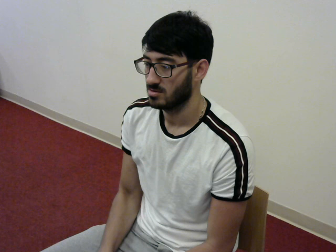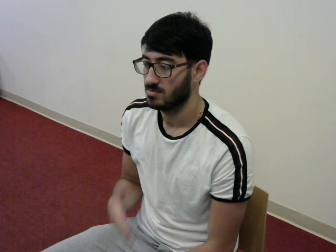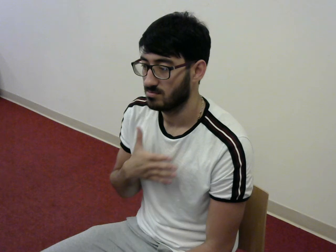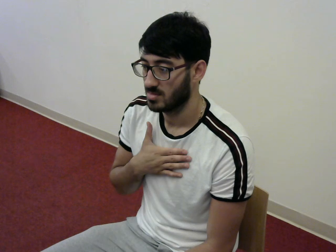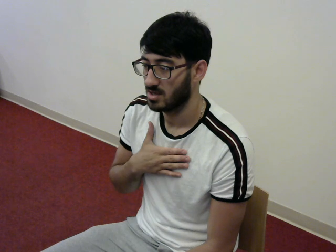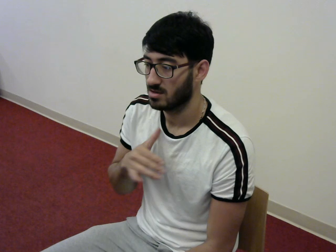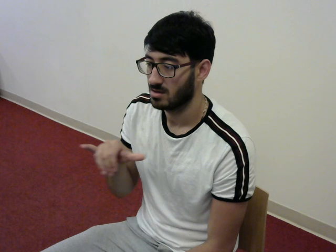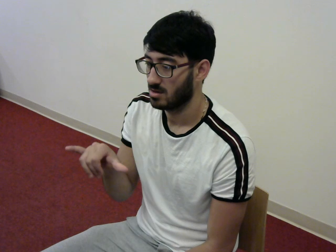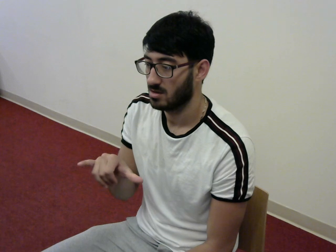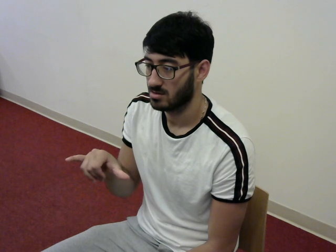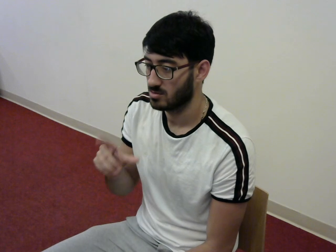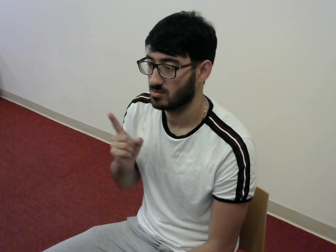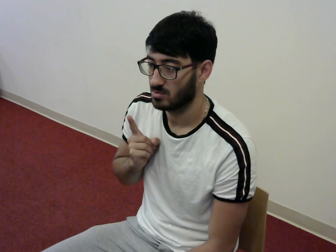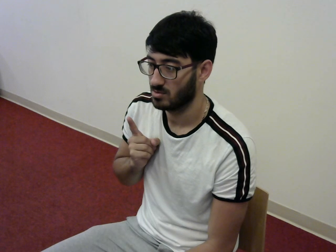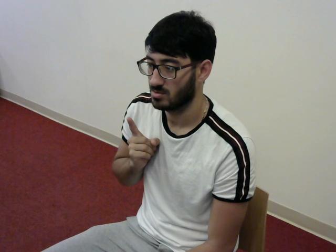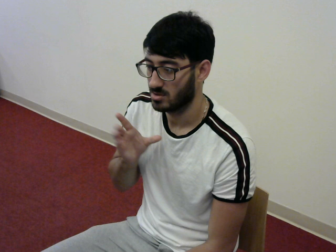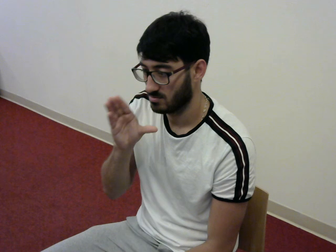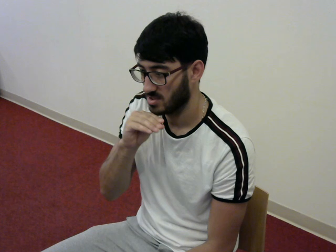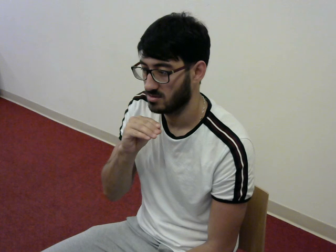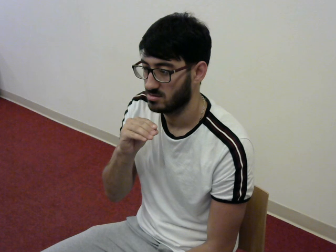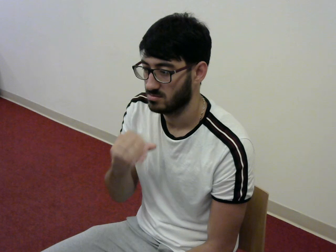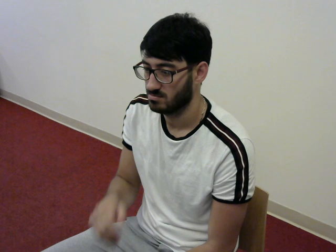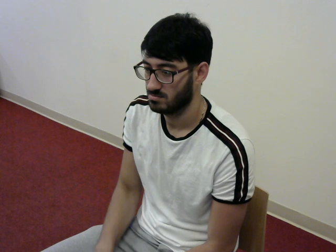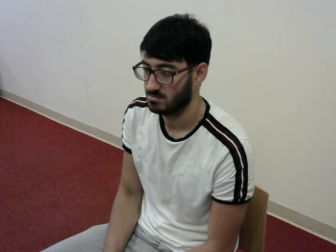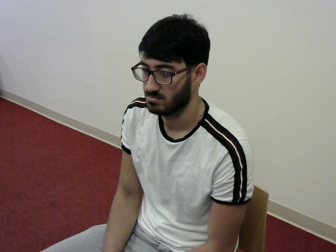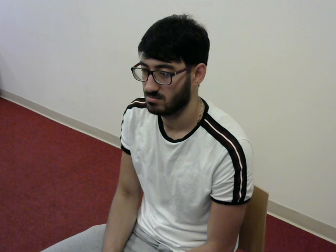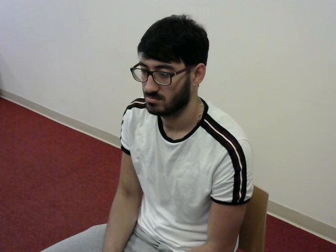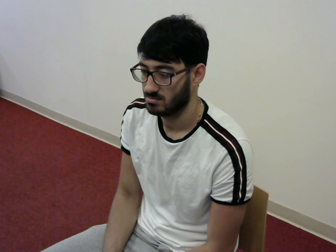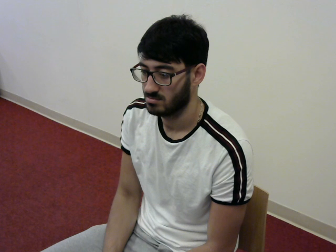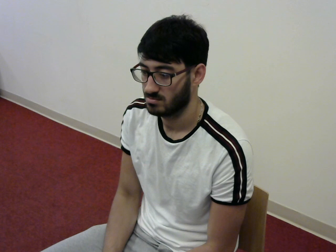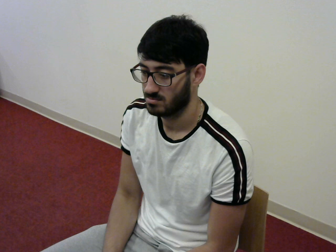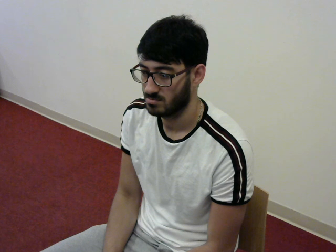Mən harda gözləyə bilərəm?